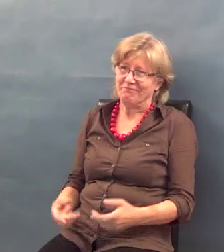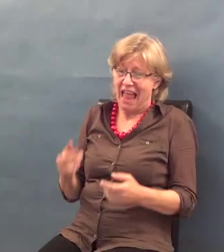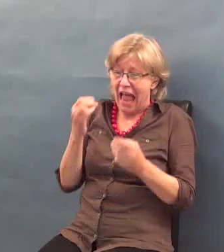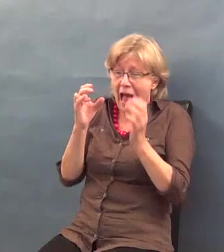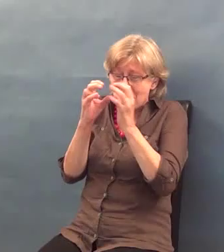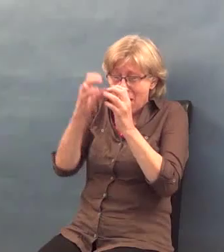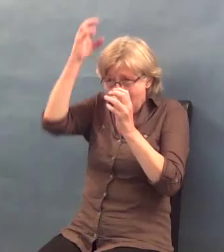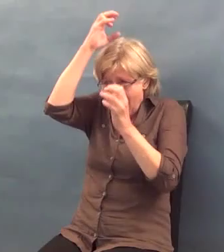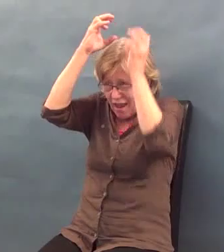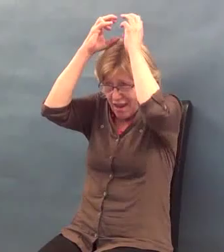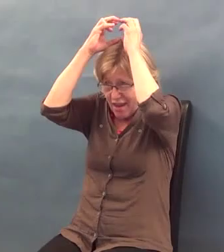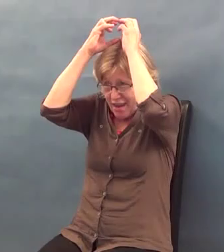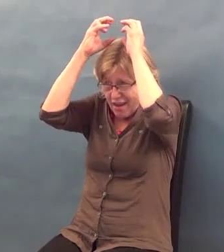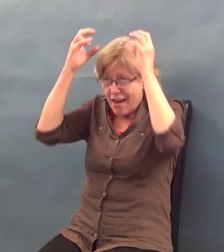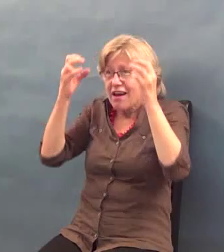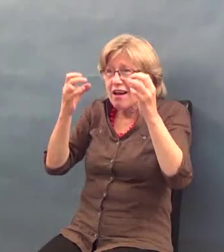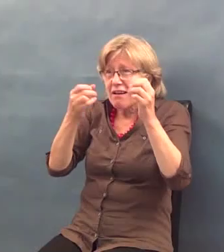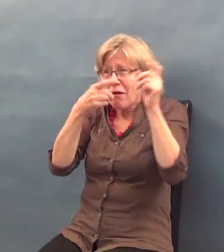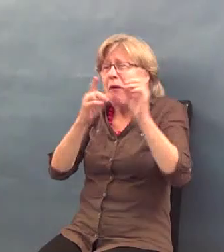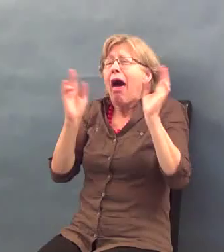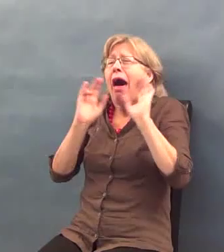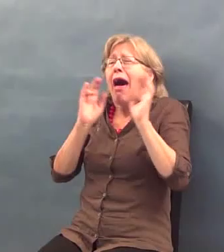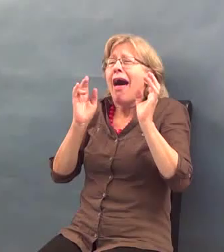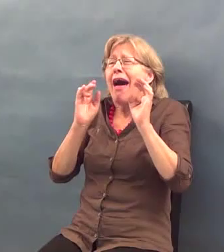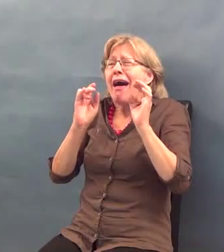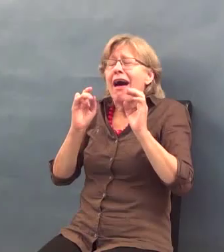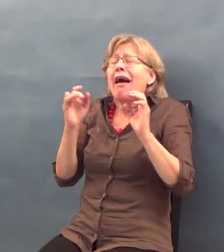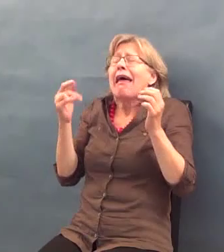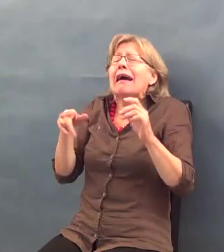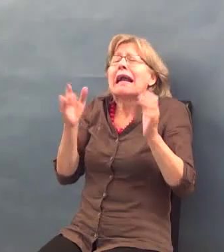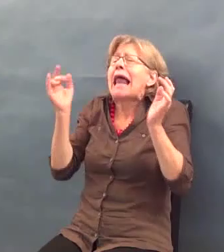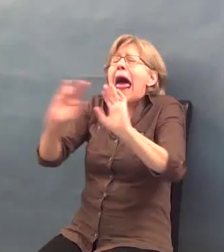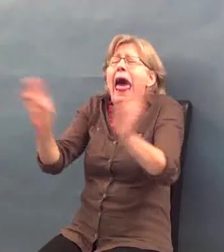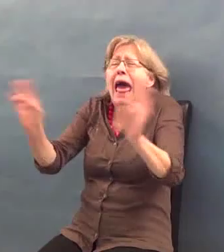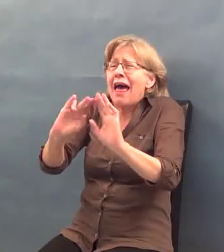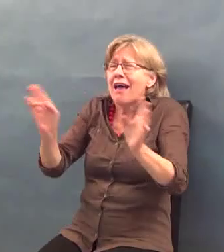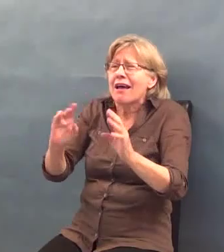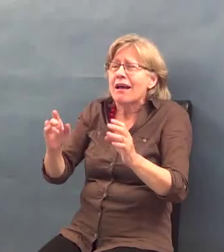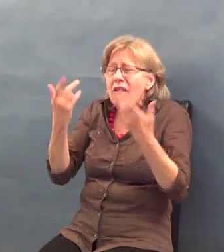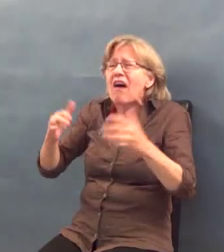Nie chciała, żeby strzelał z łuku w małe jabłko na głowie.